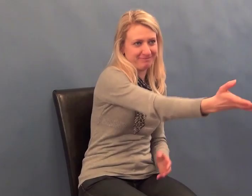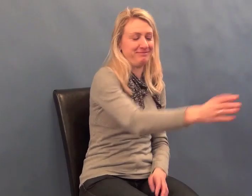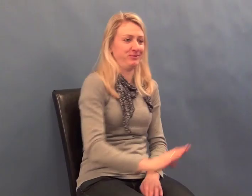I już, koniec.